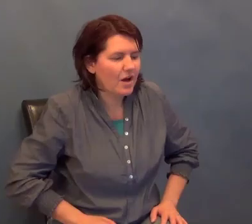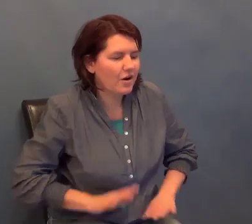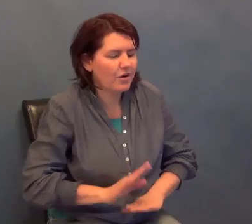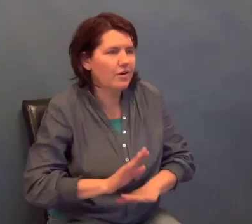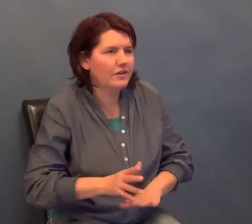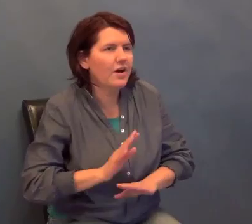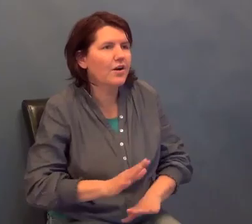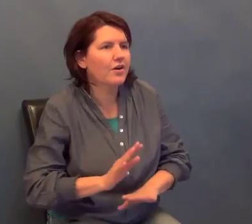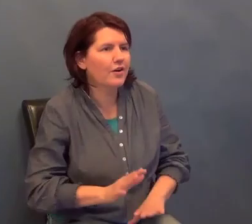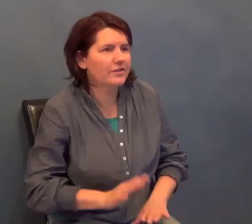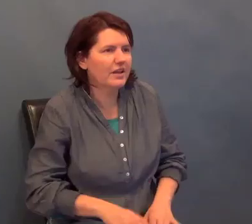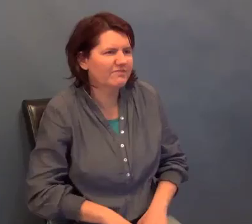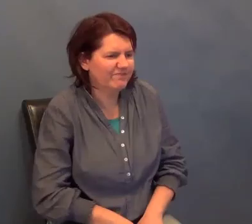Ochrona, ochrona.